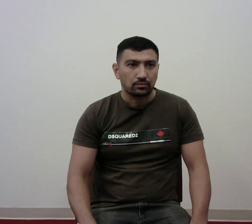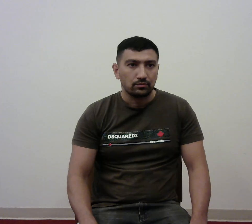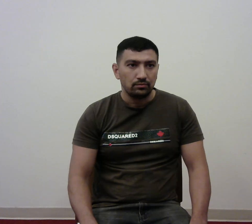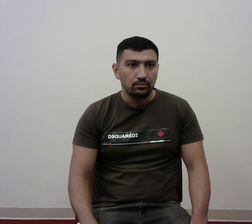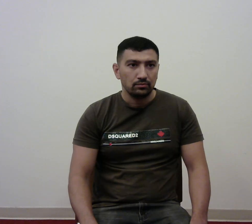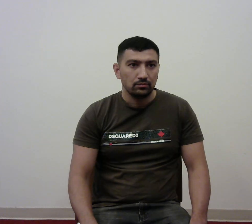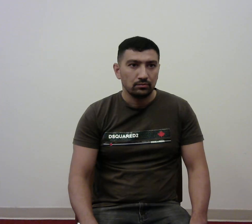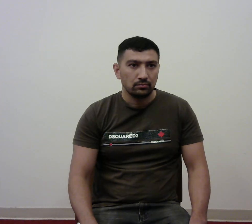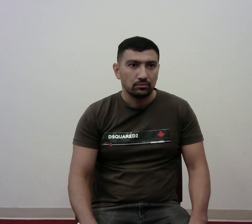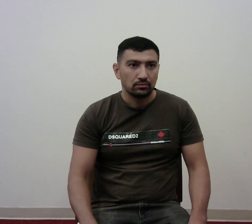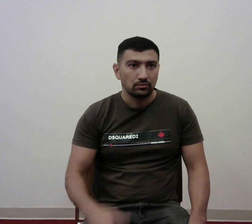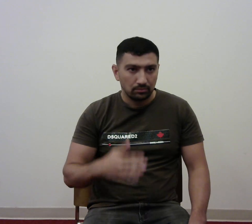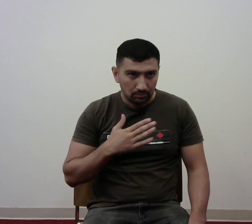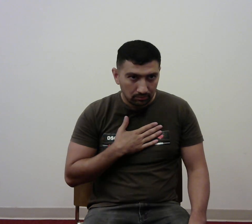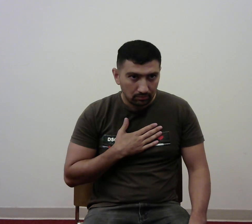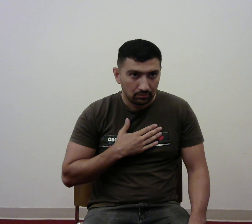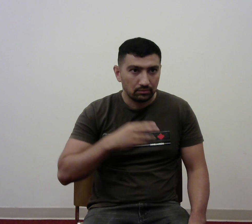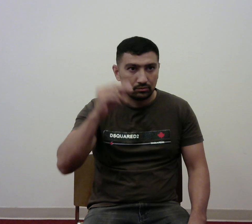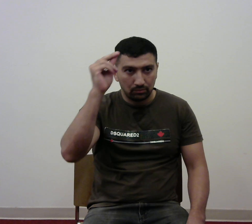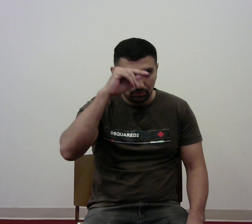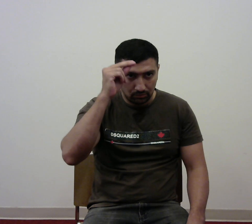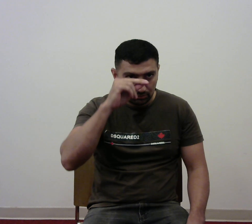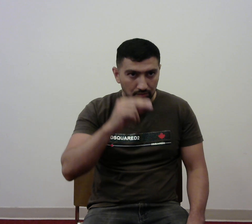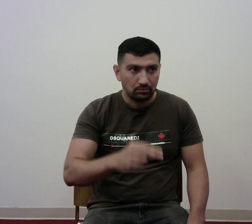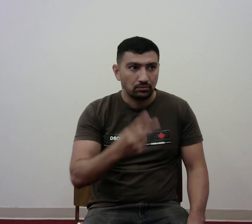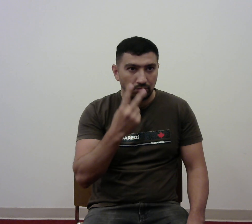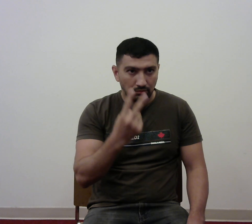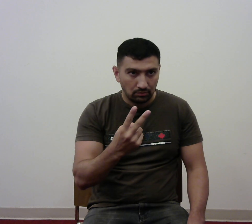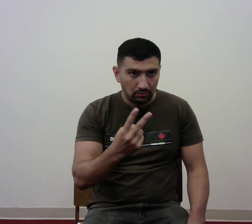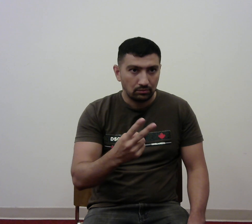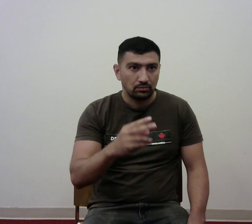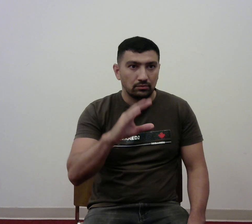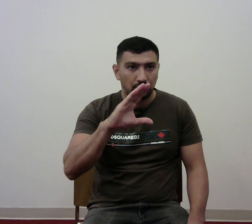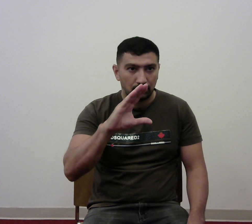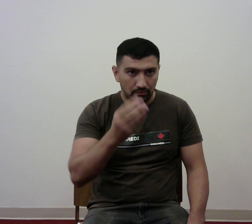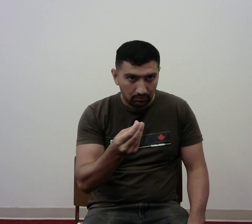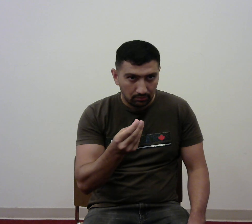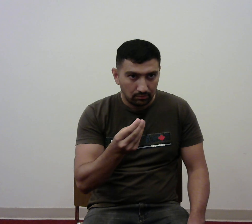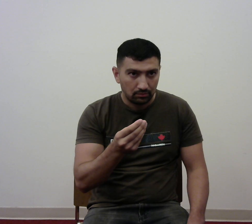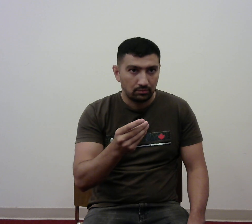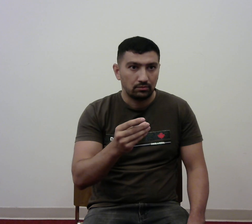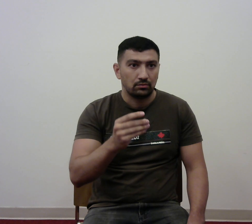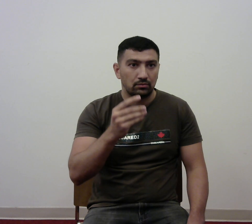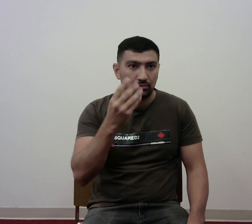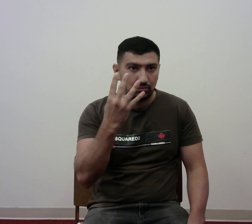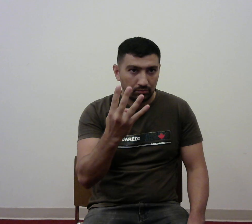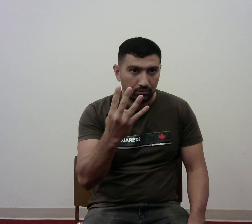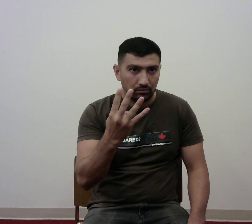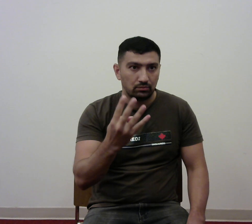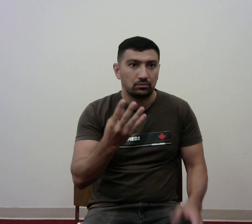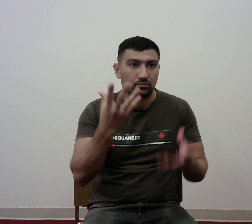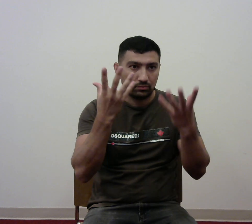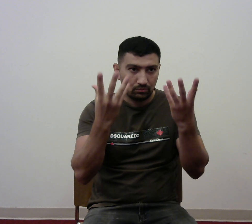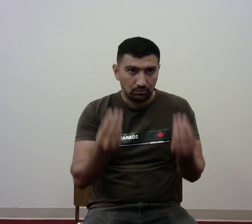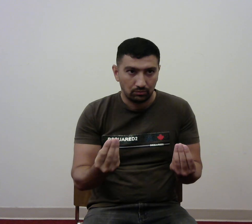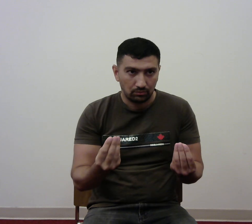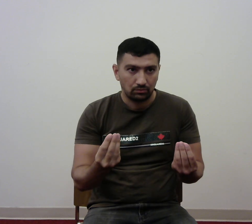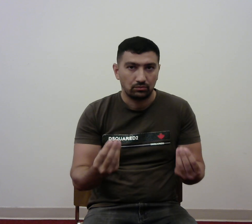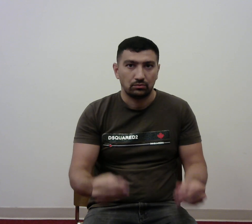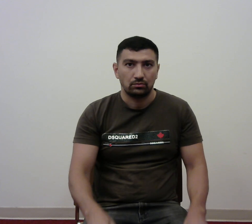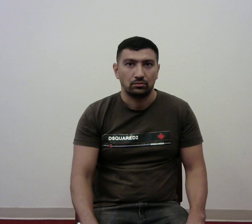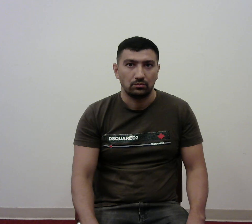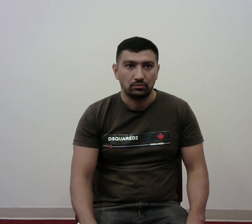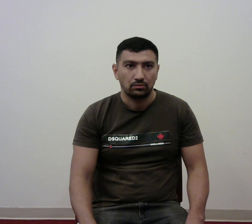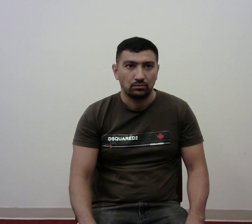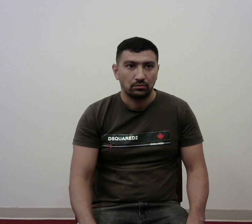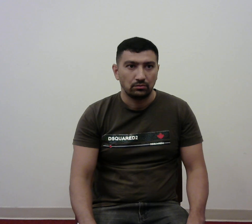Mənim dərslərim 2-ci və 4-cü günlərdir